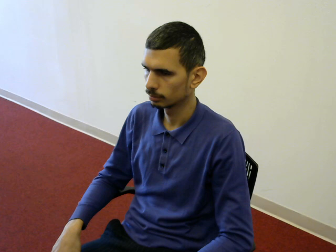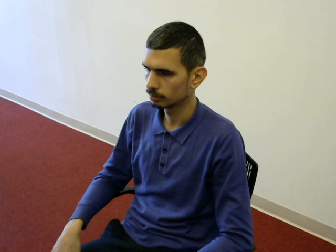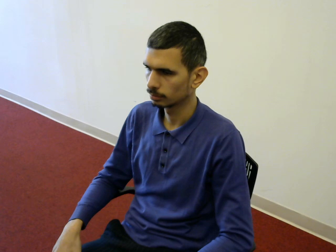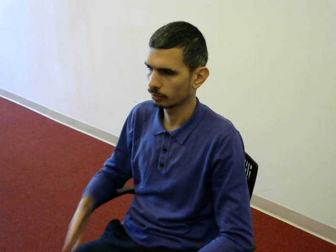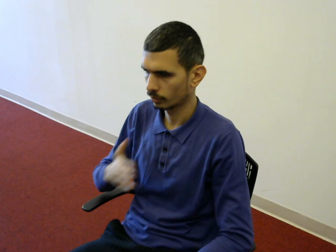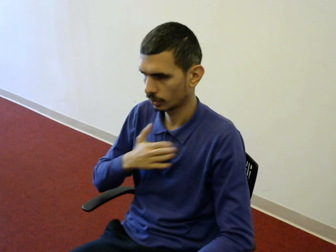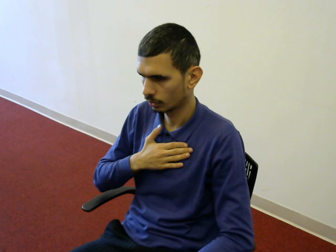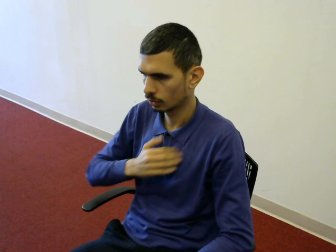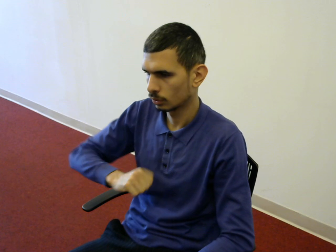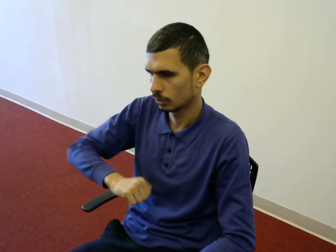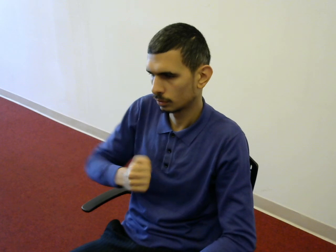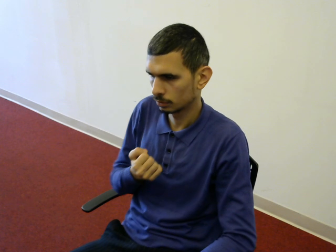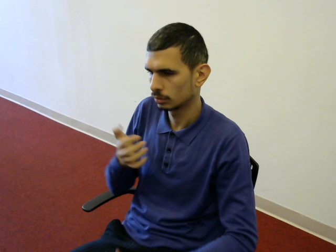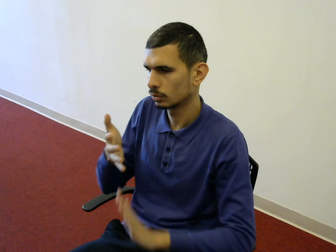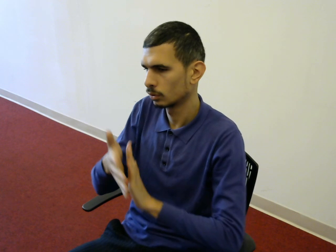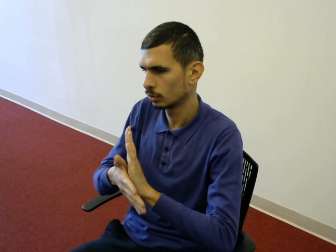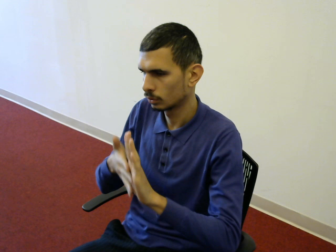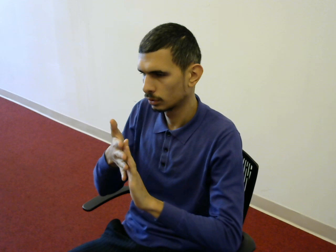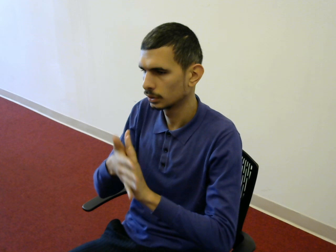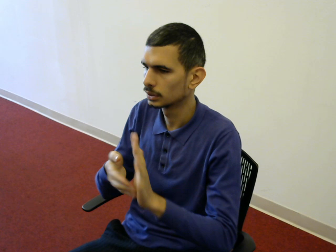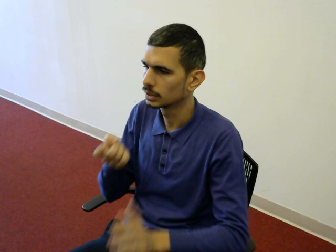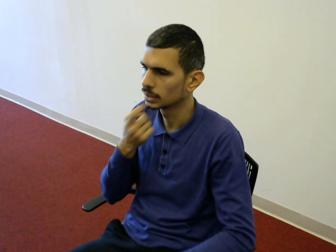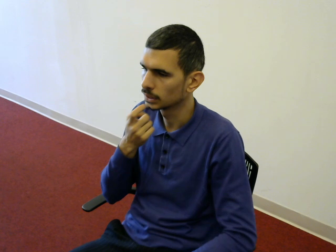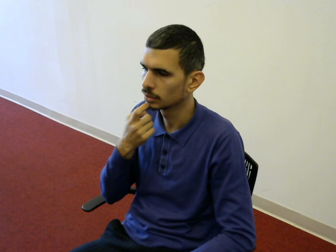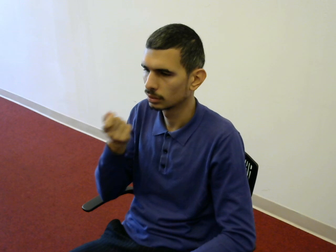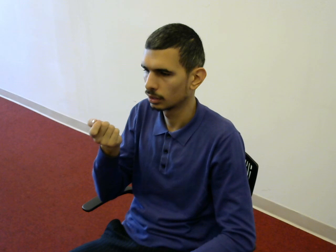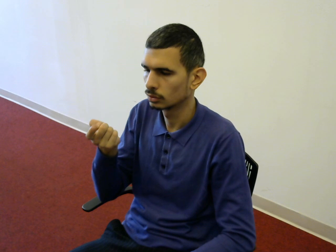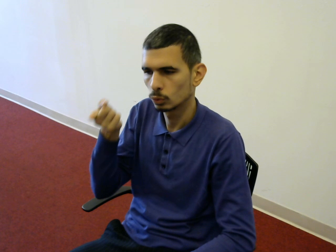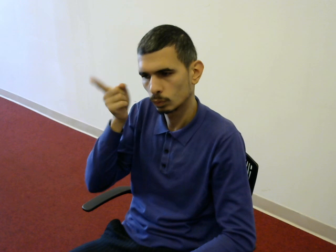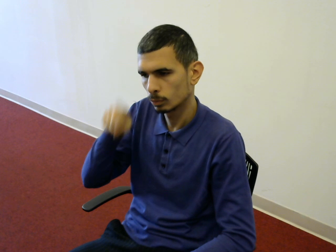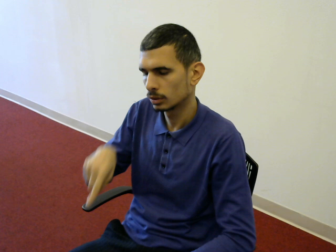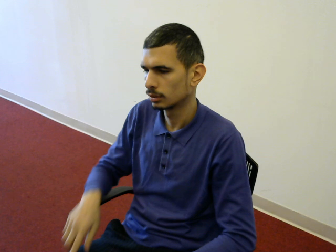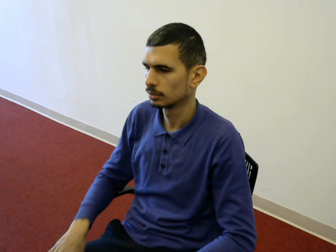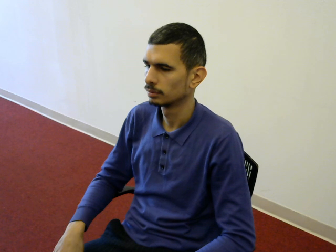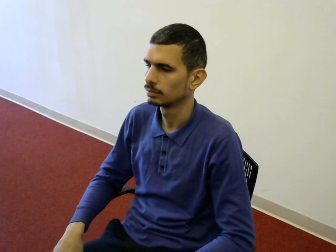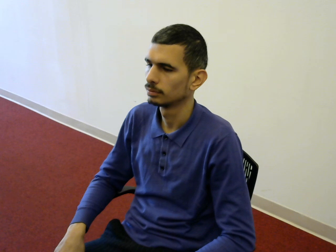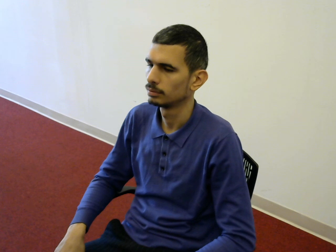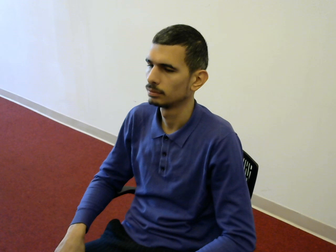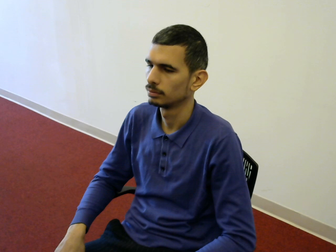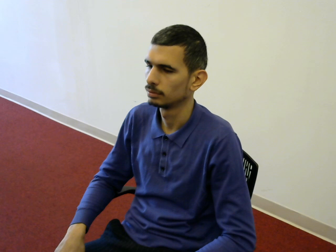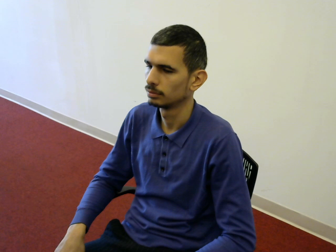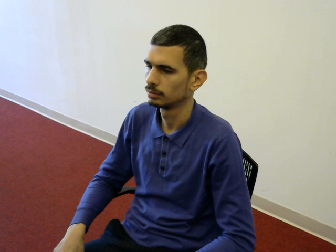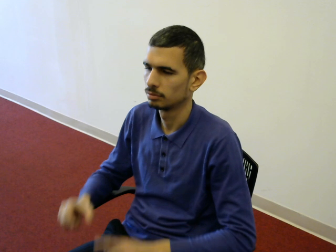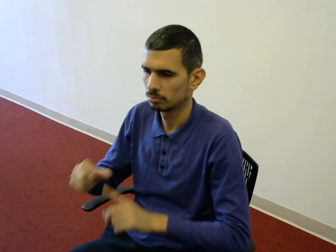Mənim dostum jest dilini azca bilir